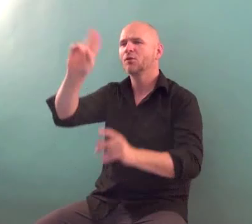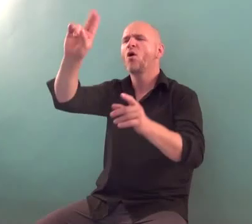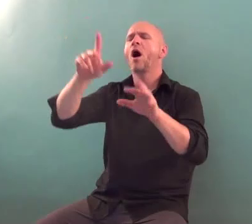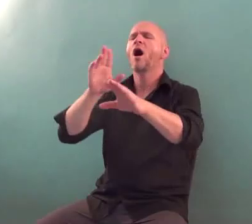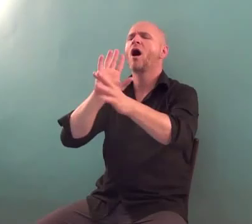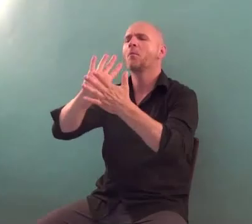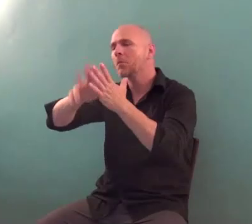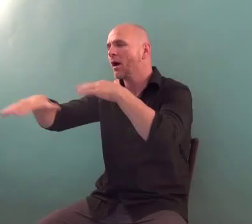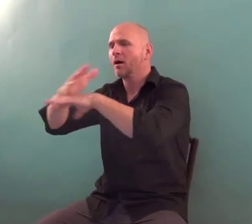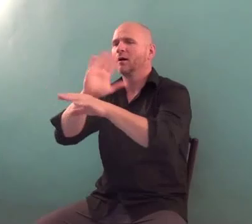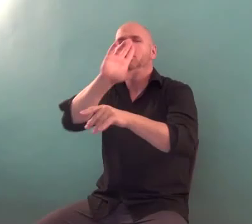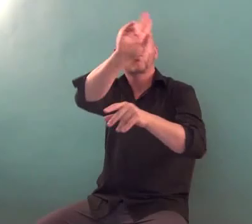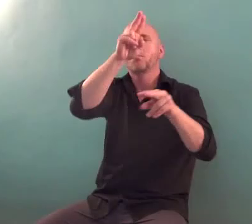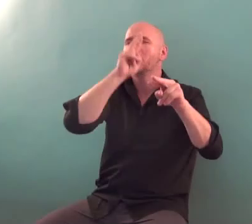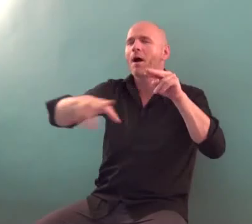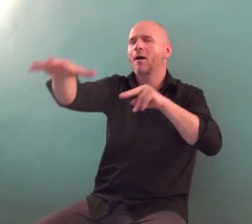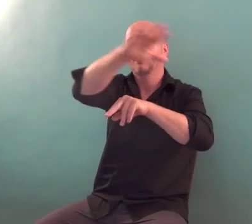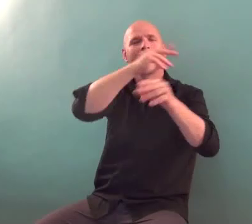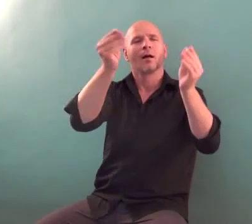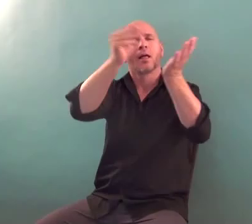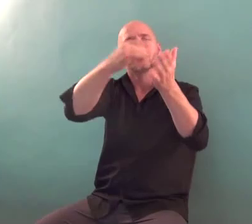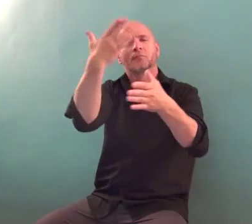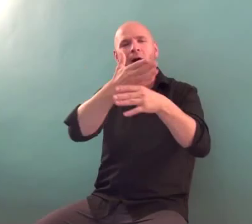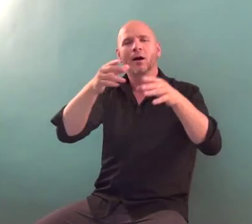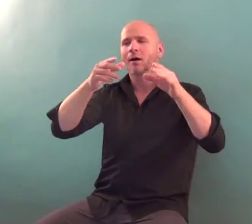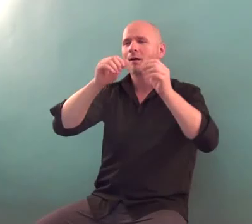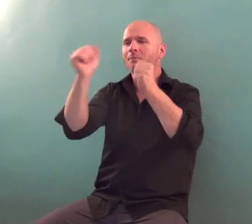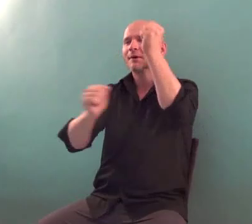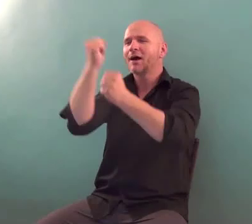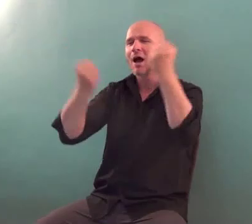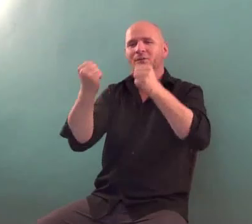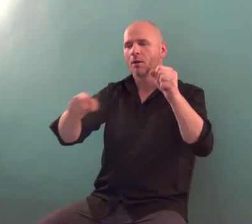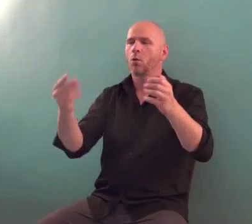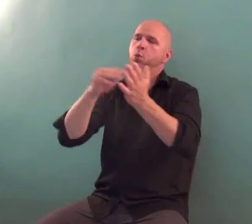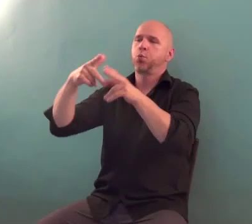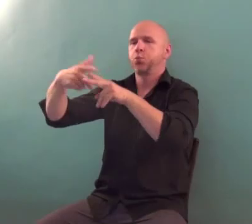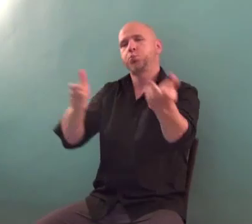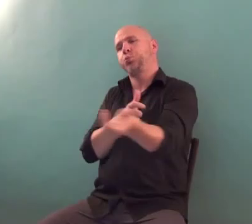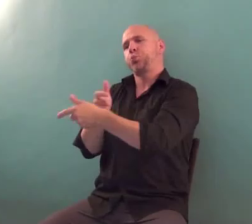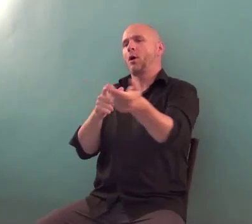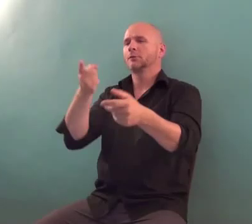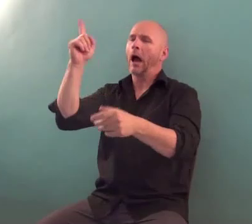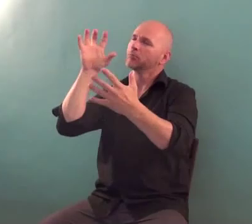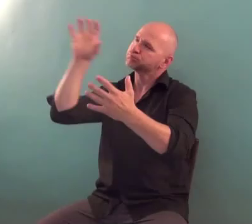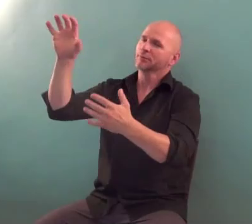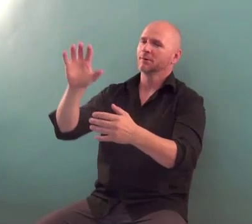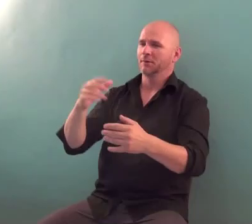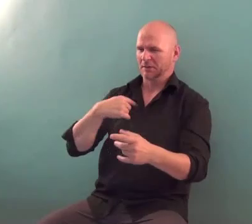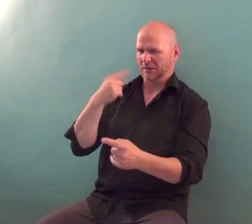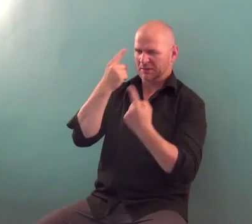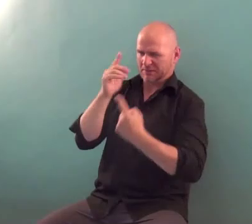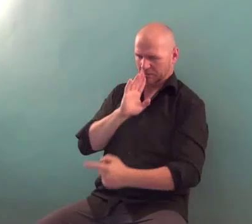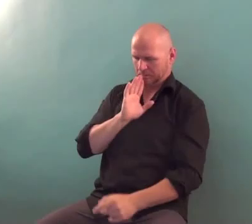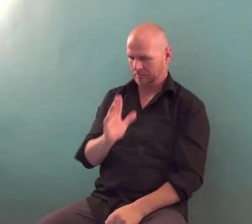W mieście to nie, tylko dalej od miasta jakaś firma postawiła gdzieś myjnię samochodową, to wtedy wisi tam znak, że koni nie wolno tam myć, ja tak myślę.